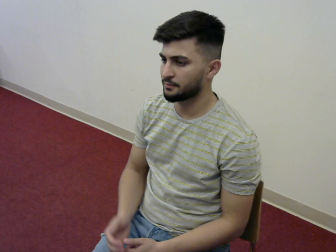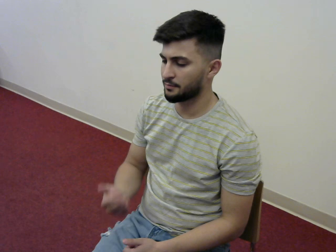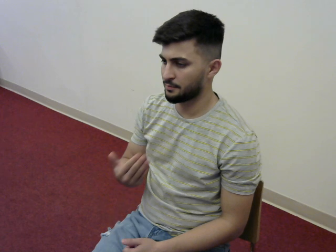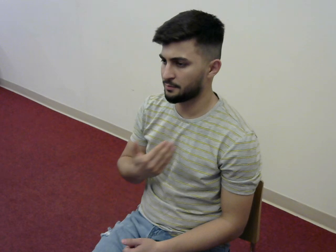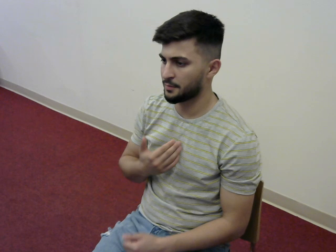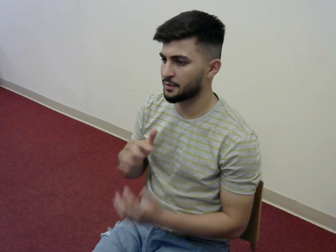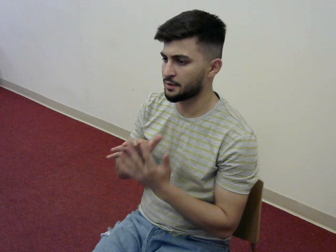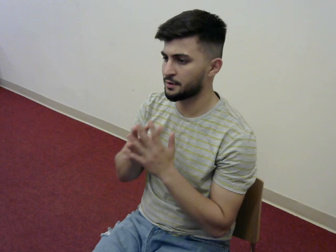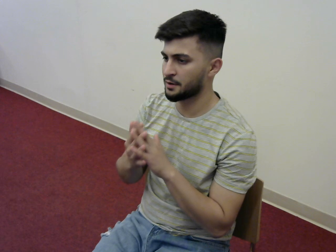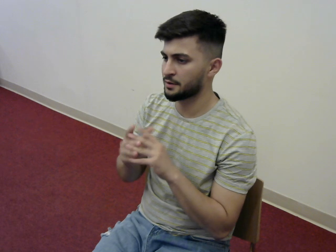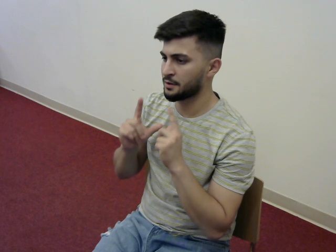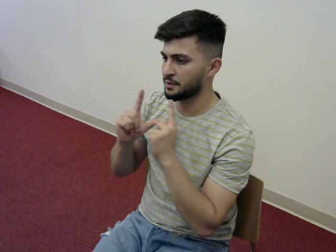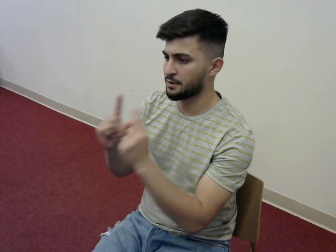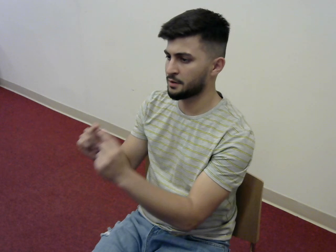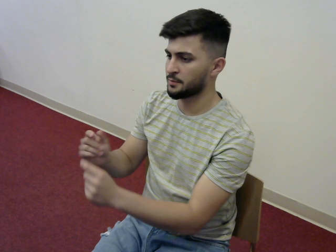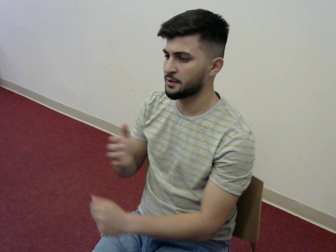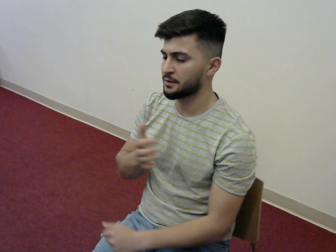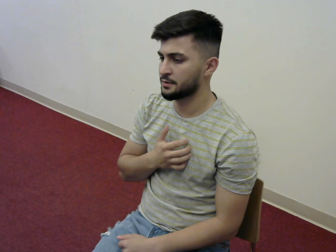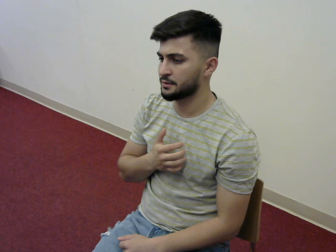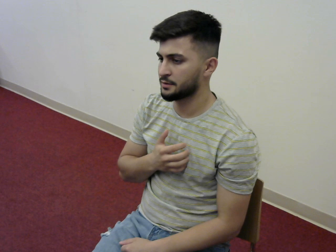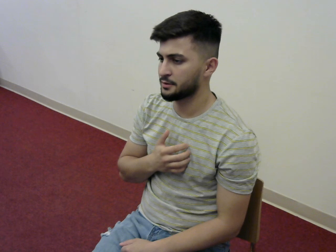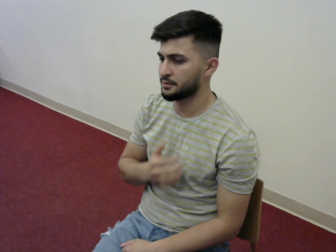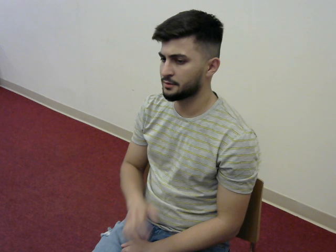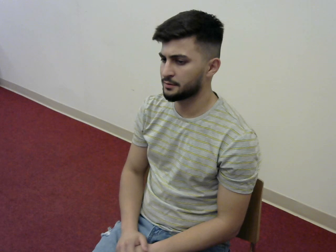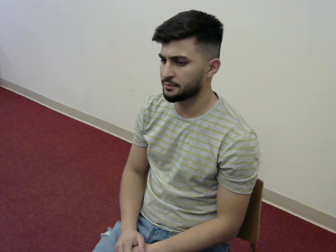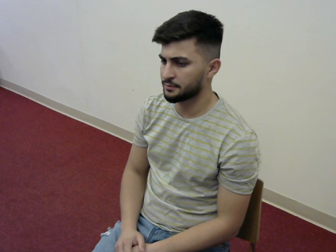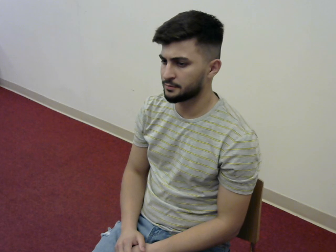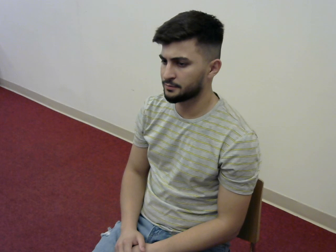Mən kəndə getmək istəyirəm